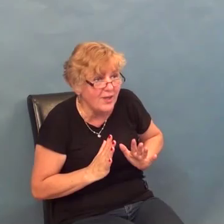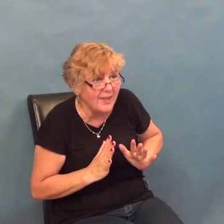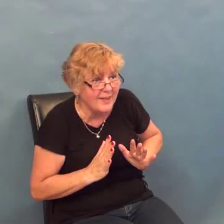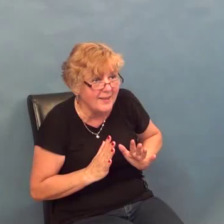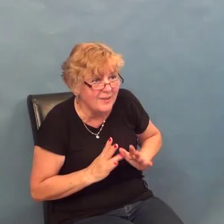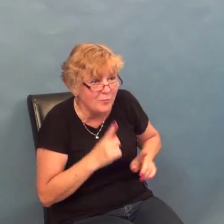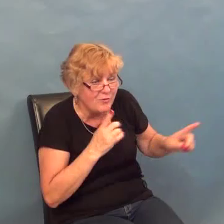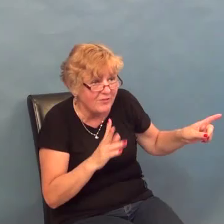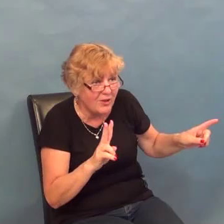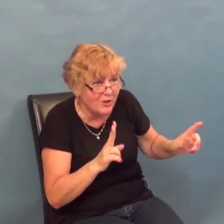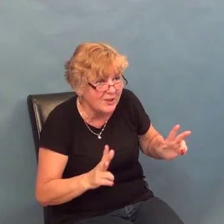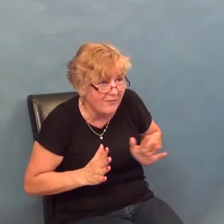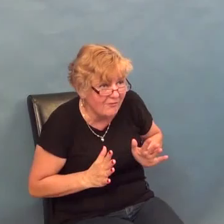Ona mówiła, że dwie godziny wolne.